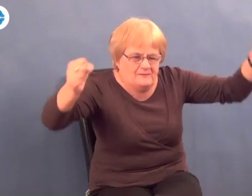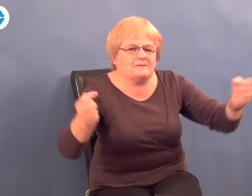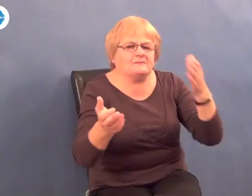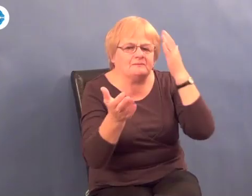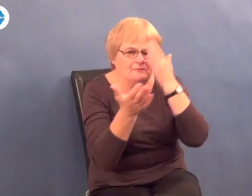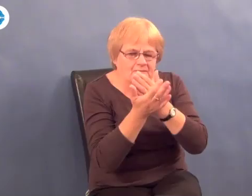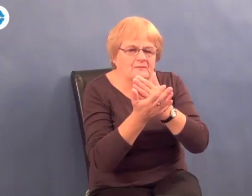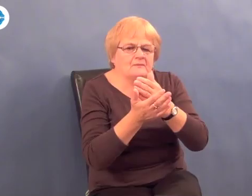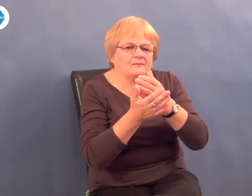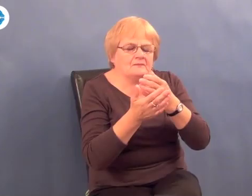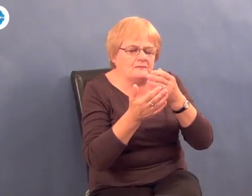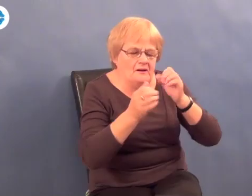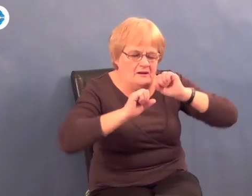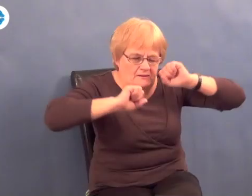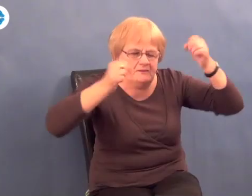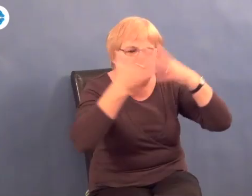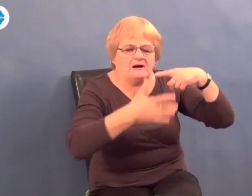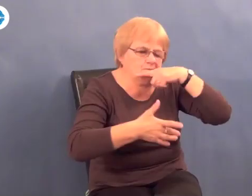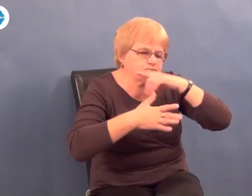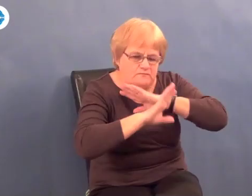Budzi się, następnie kończy myć zęby.